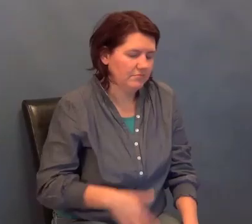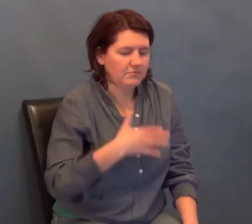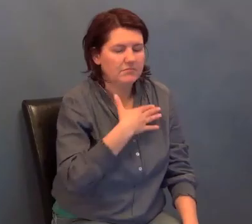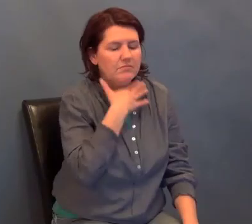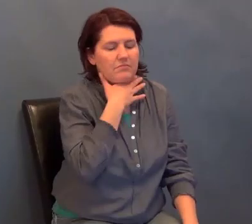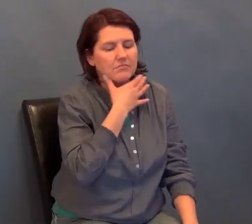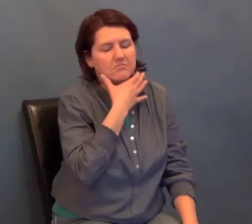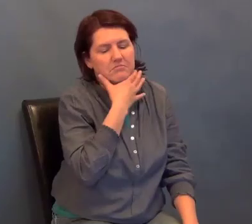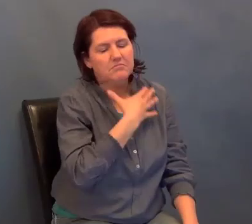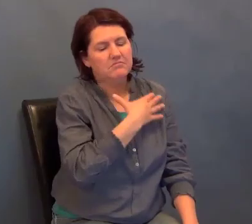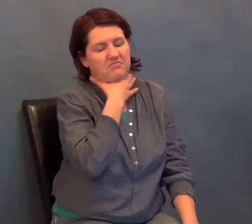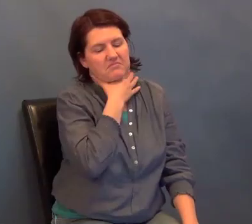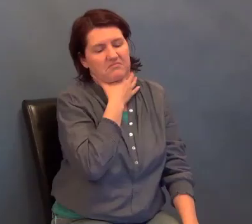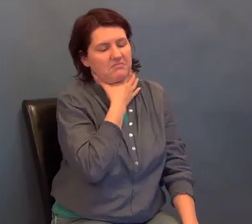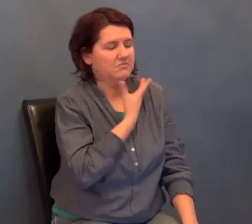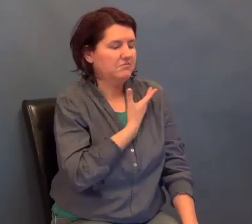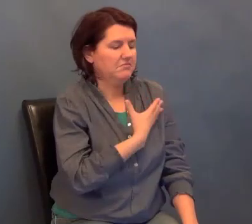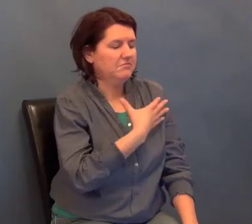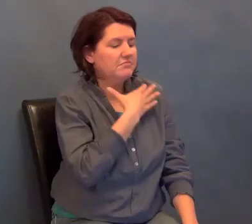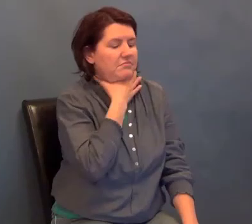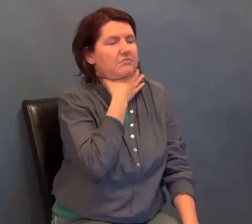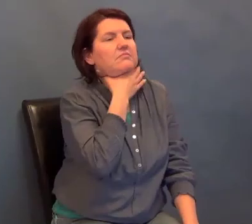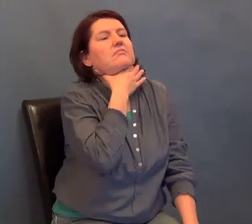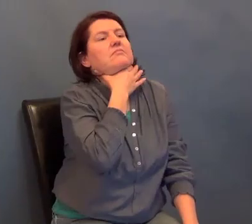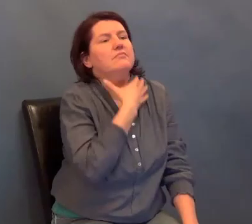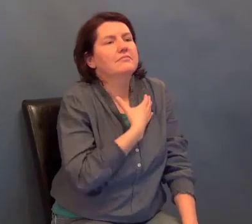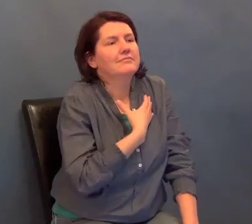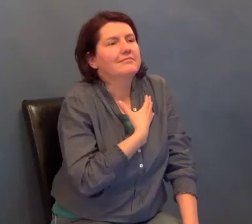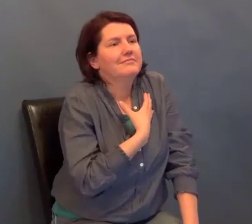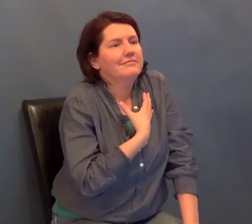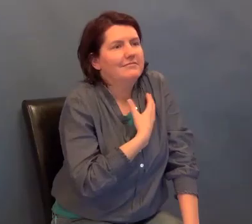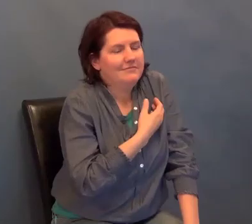Osłona na szyję. Jakaś osłona.